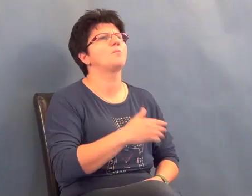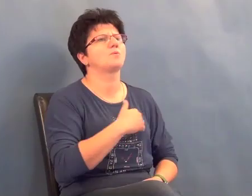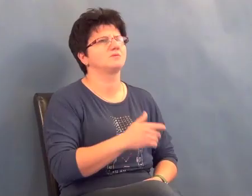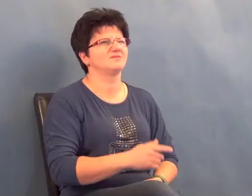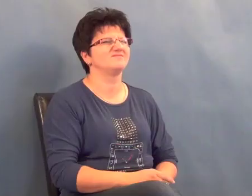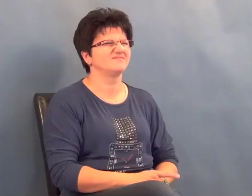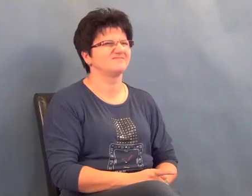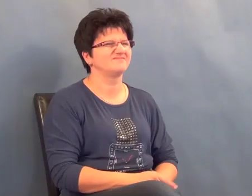Kto był.